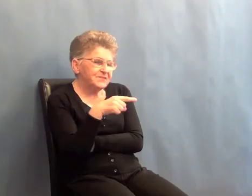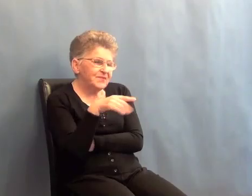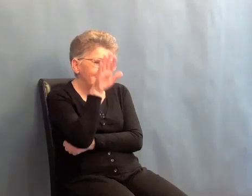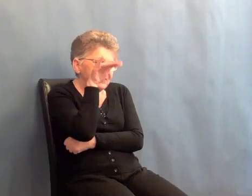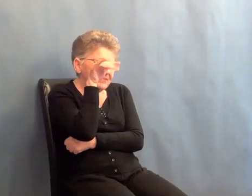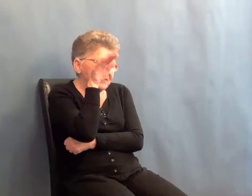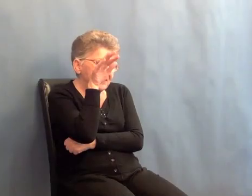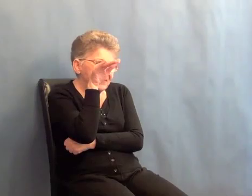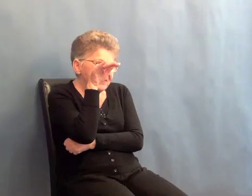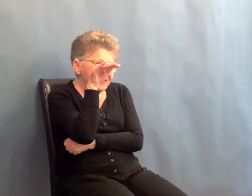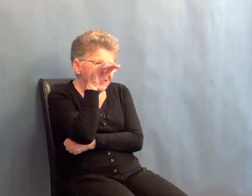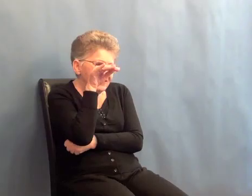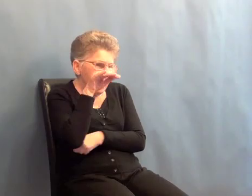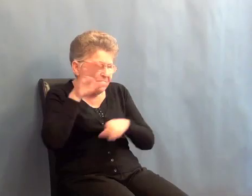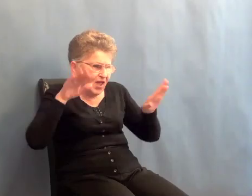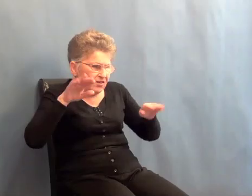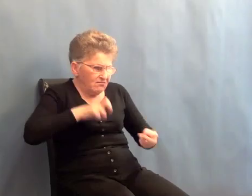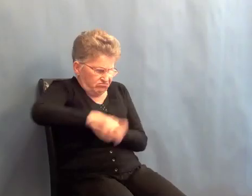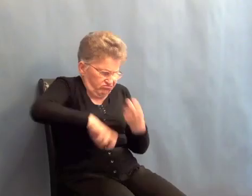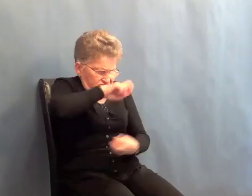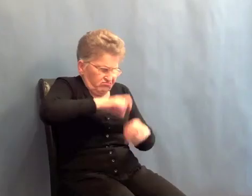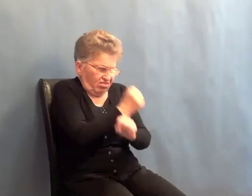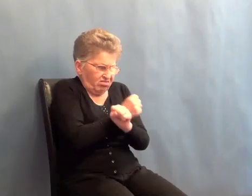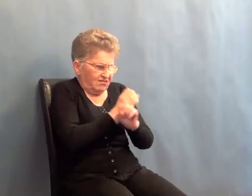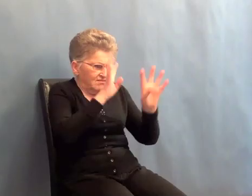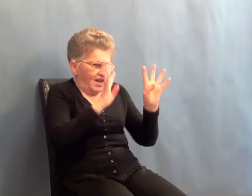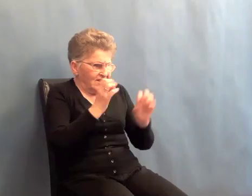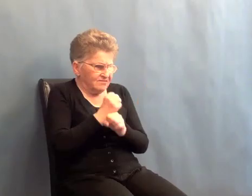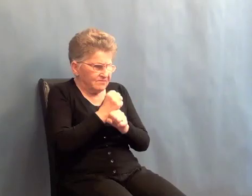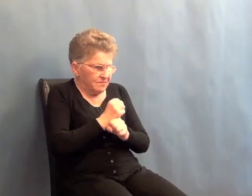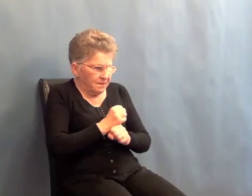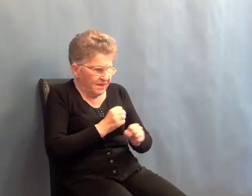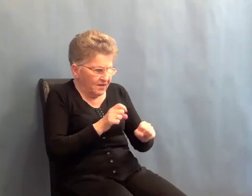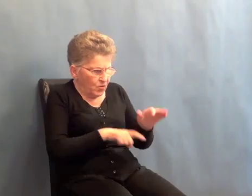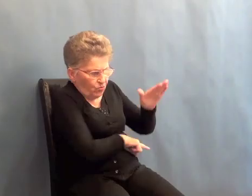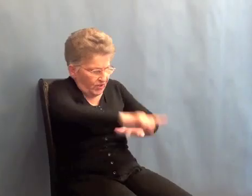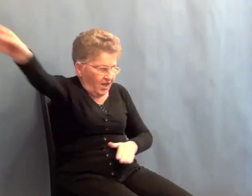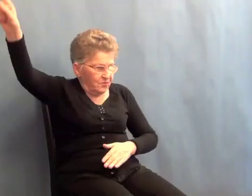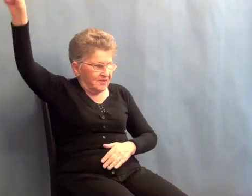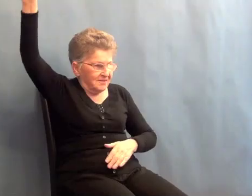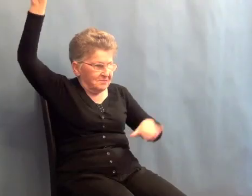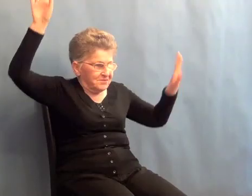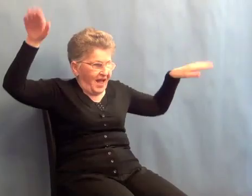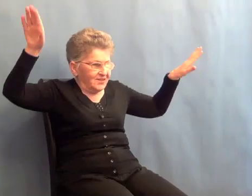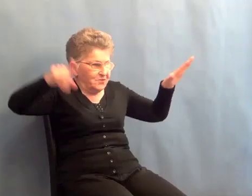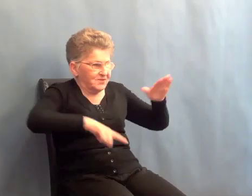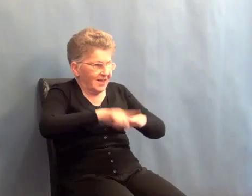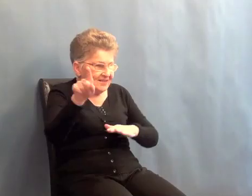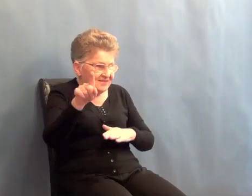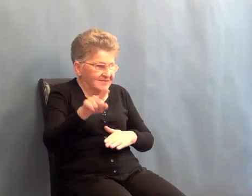Wita się z ptakiem, a ptak uwięziony w klatce próbuje uciekać i w końcu mu się udaje, leci do babci.